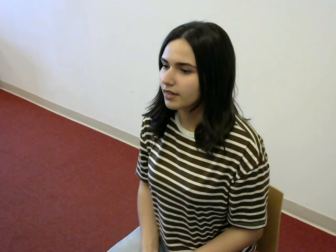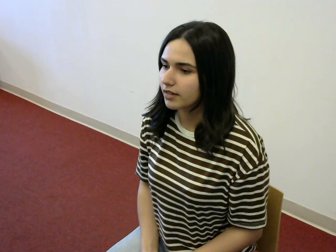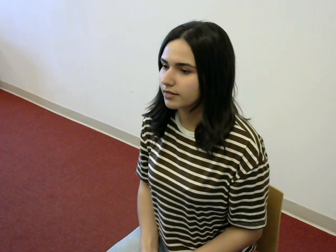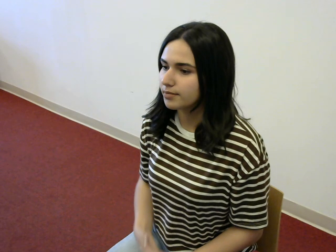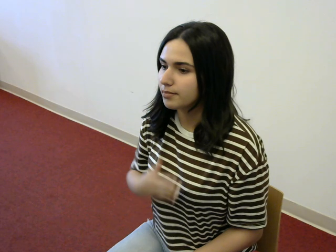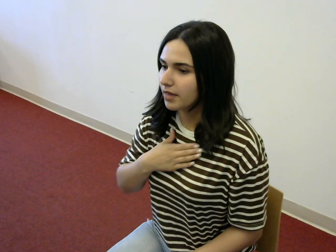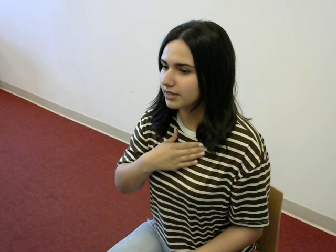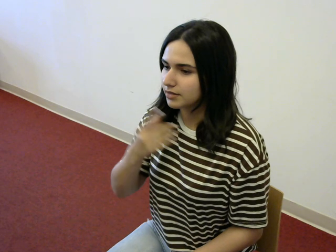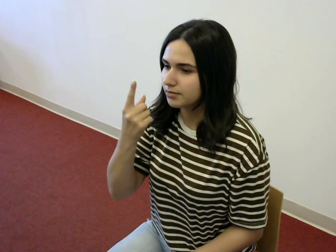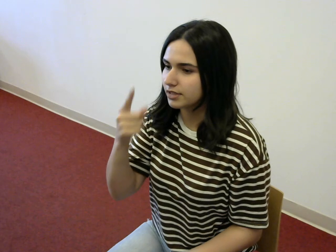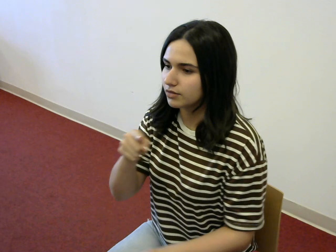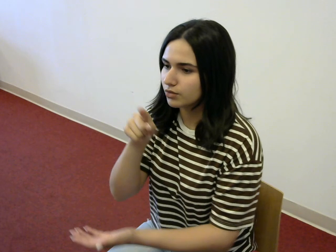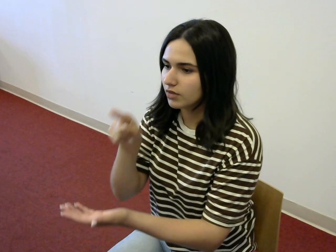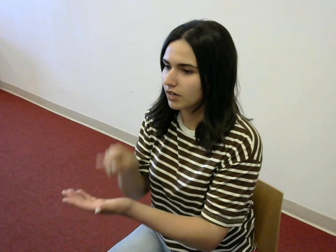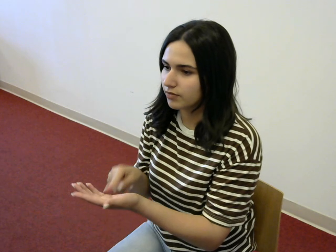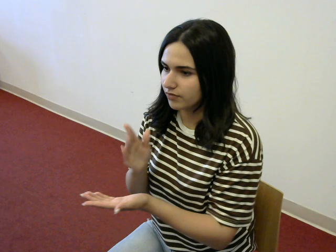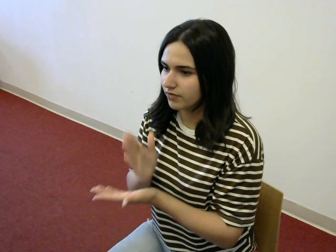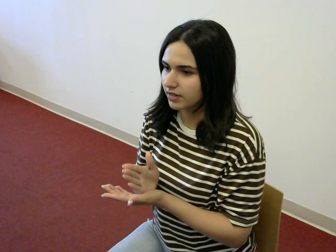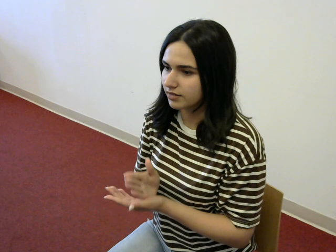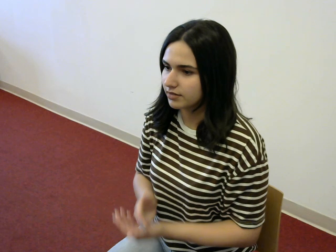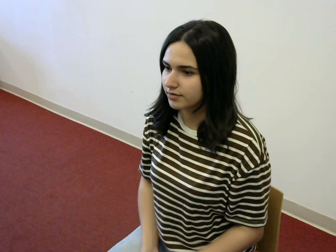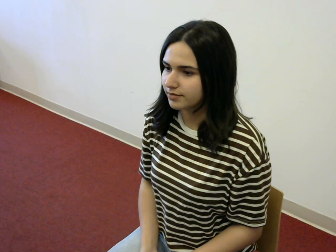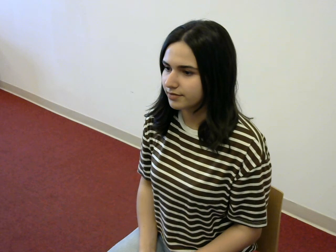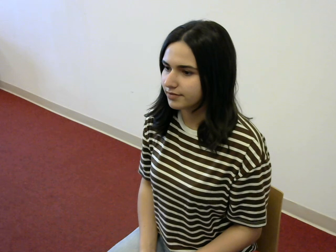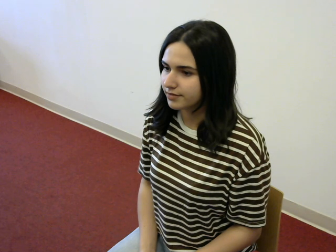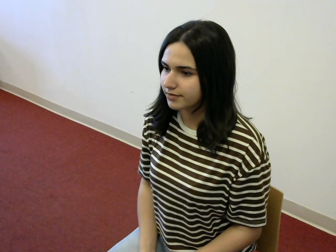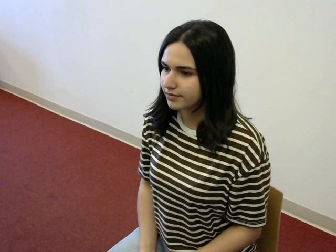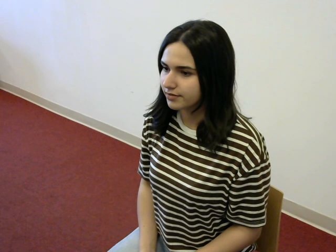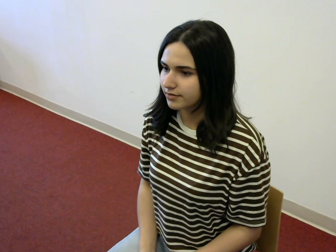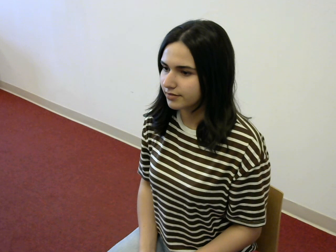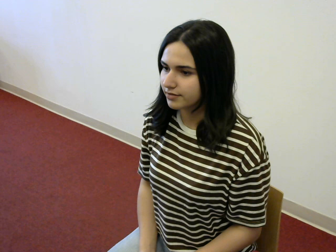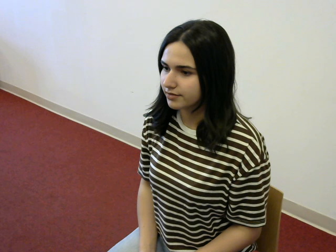Mənim bir sualım var